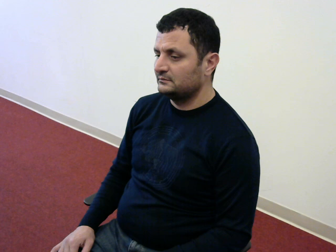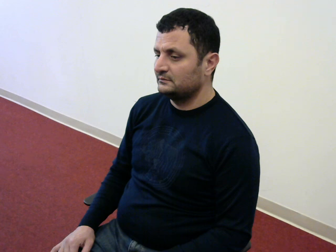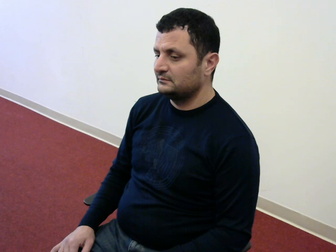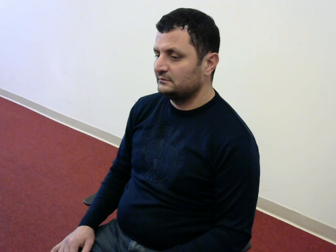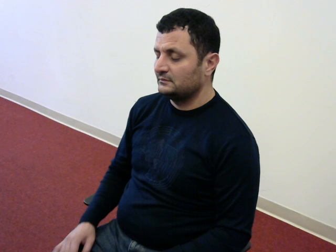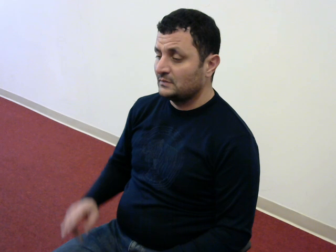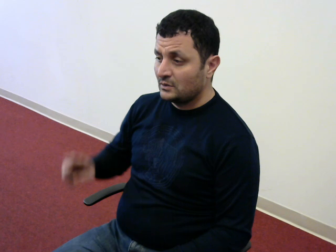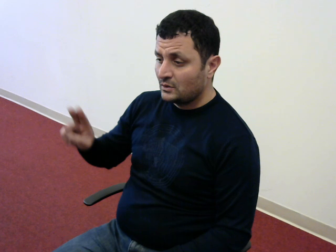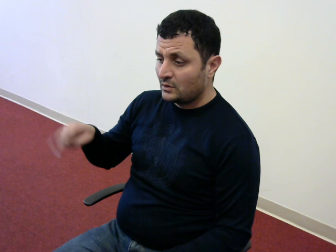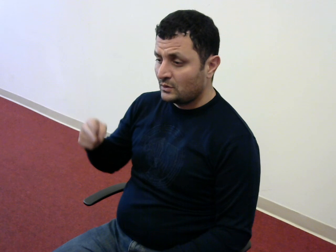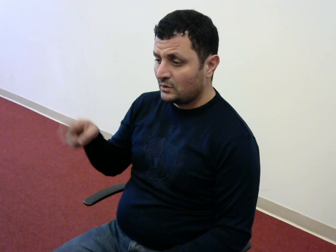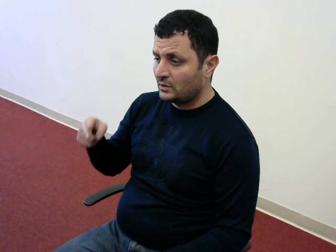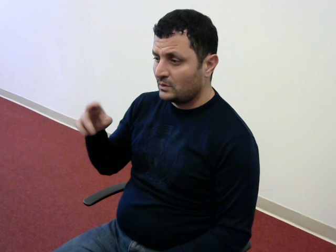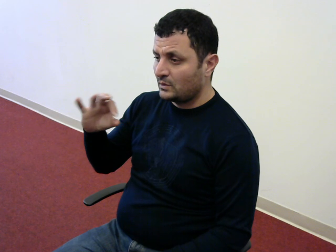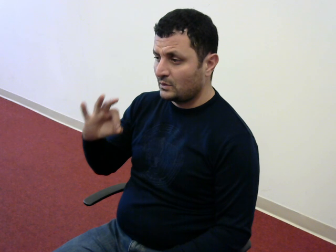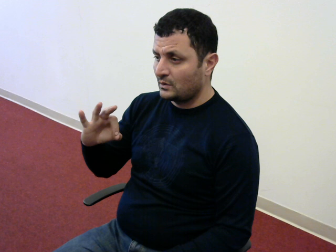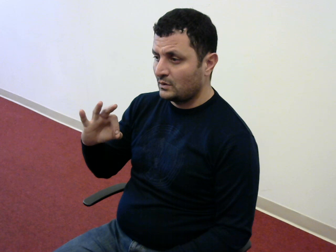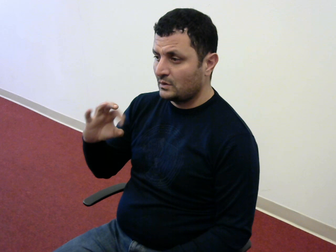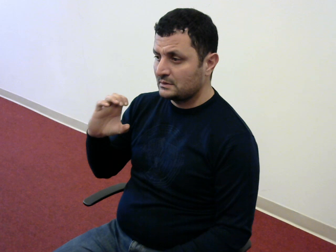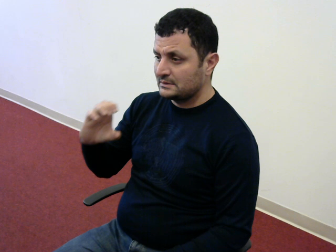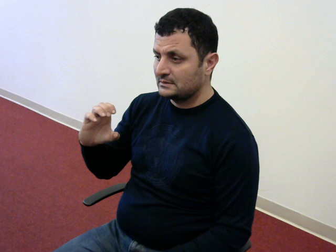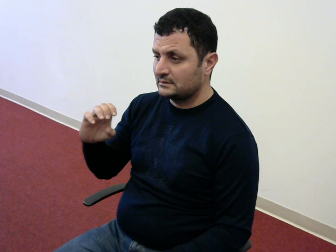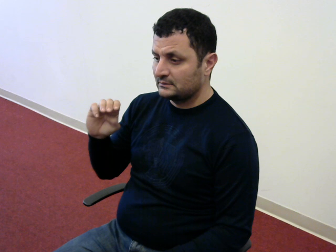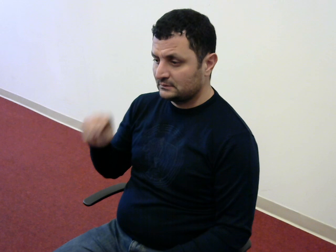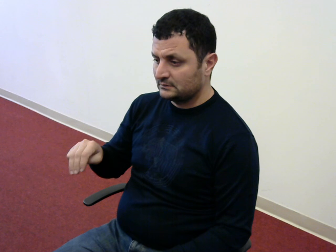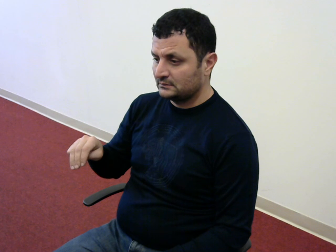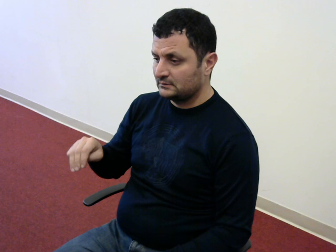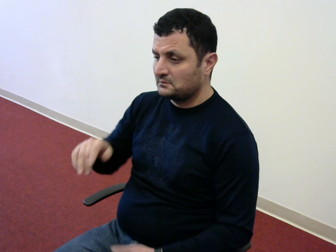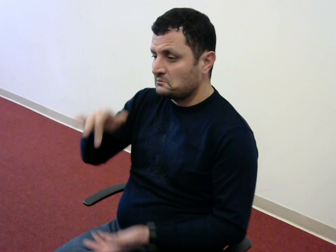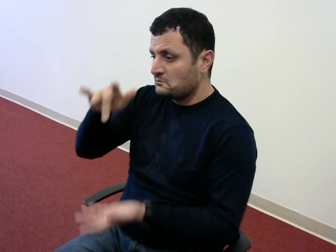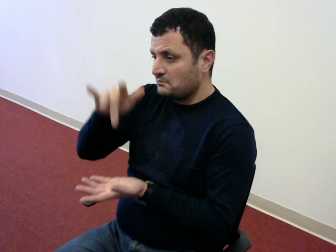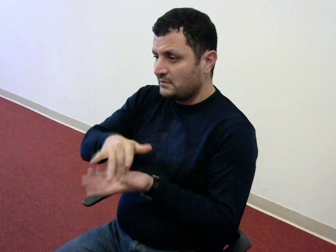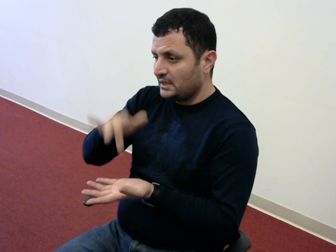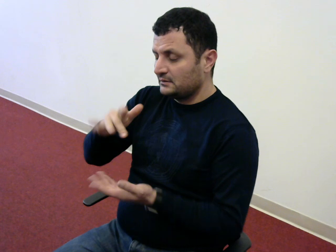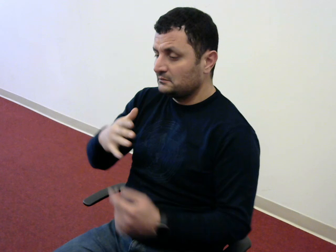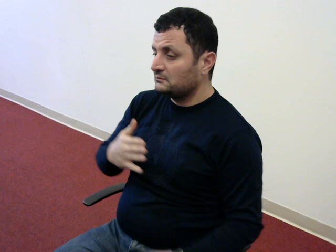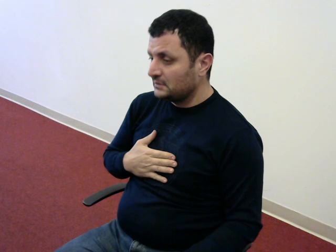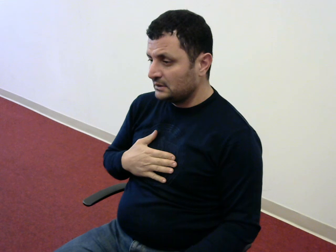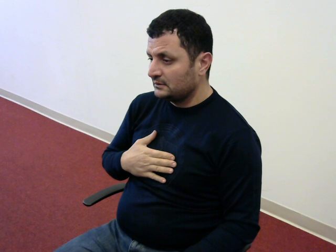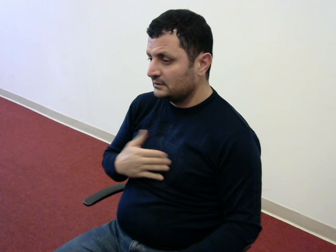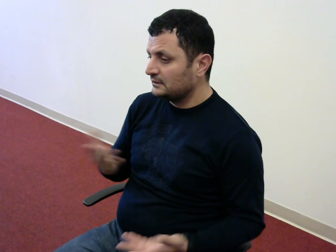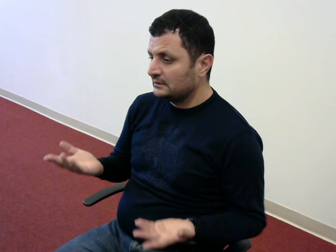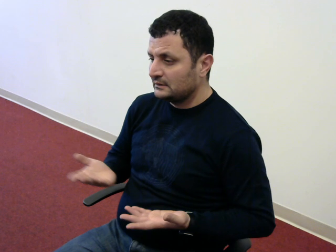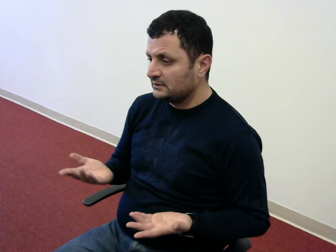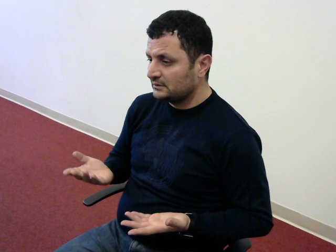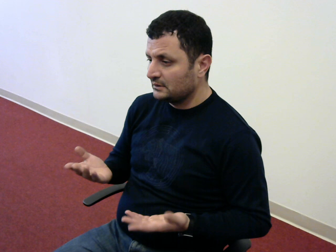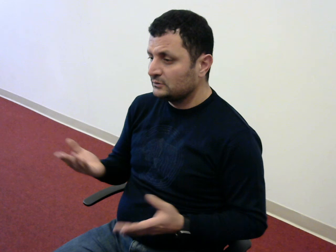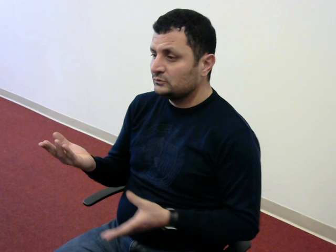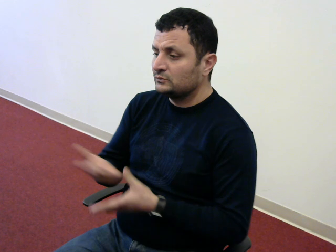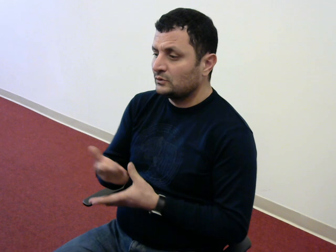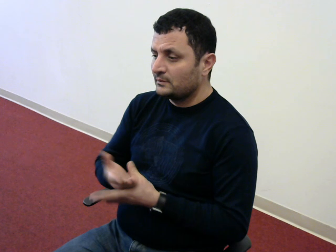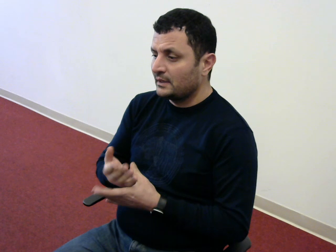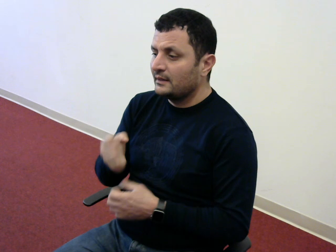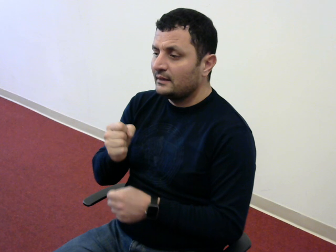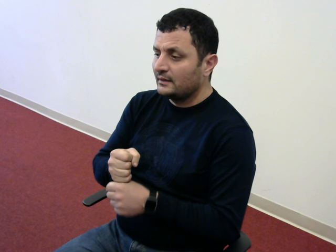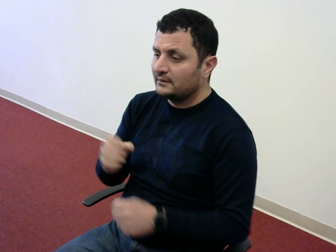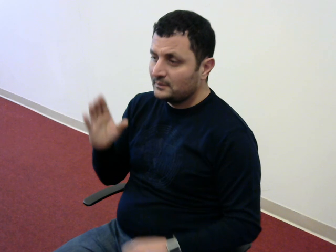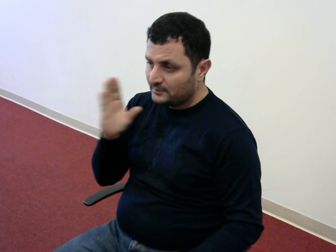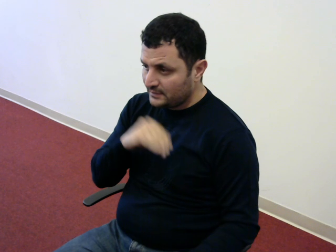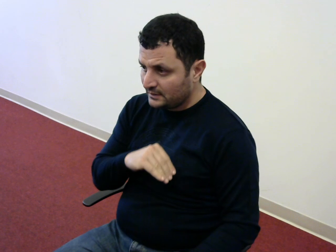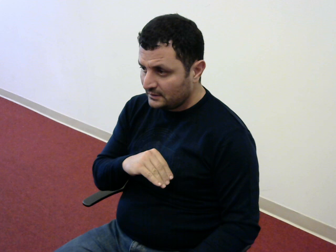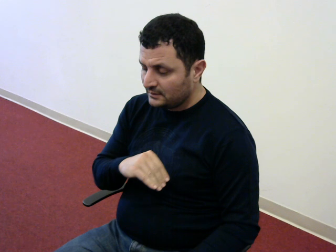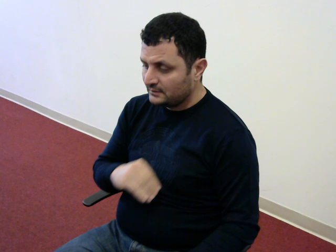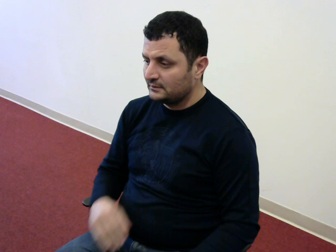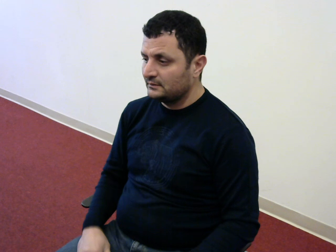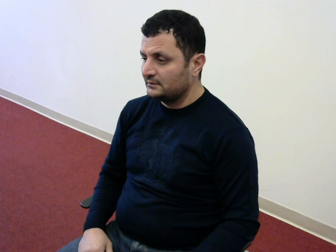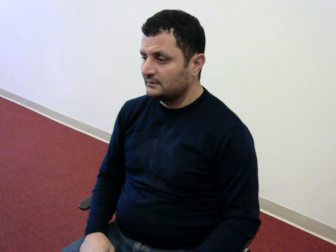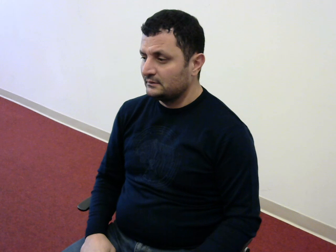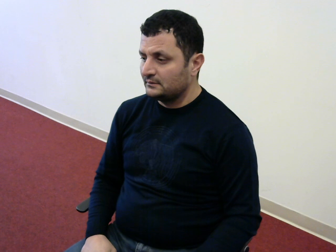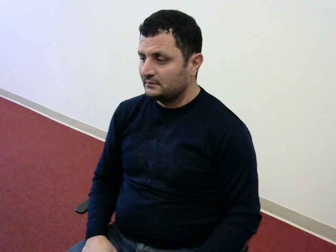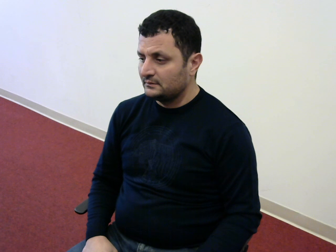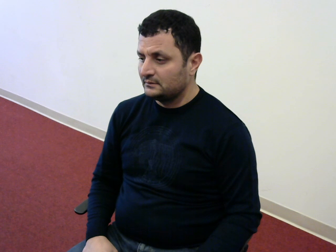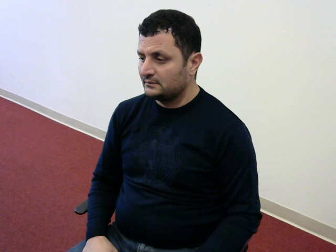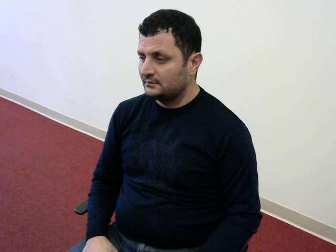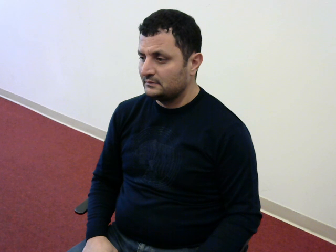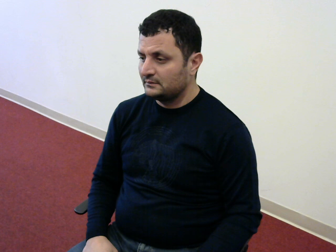DOST Mərkəzləri mənə necə kömək edə bilər?